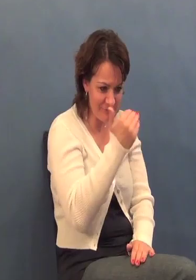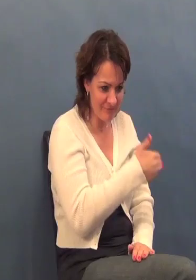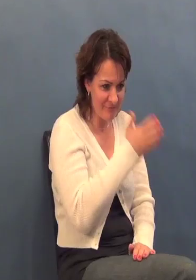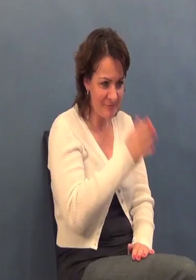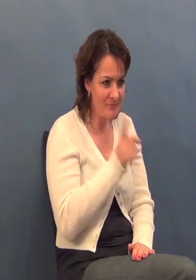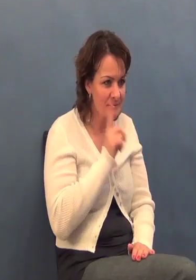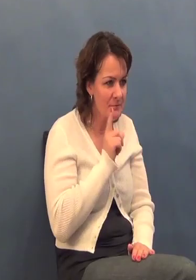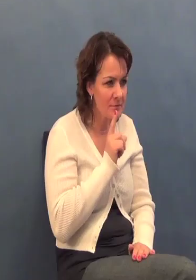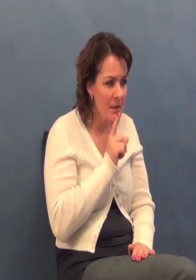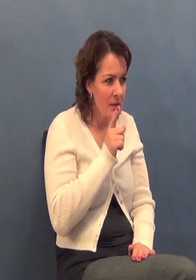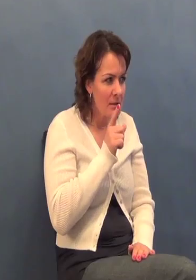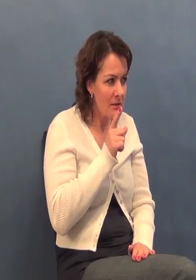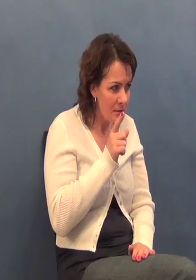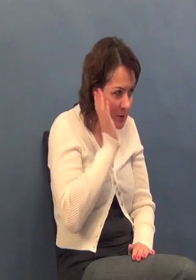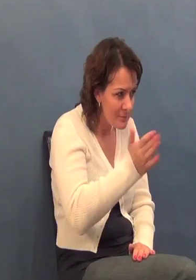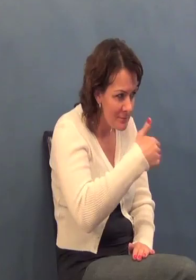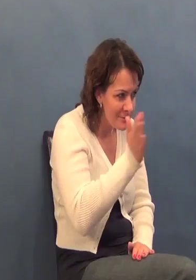Chłopiec powtarza za nim: prosto, lewo, prosto.